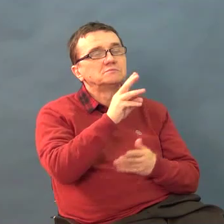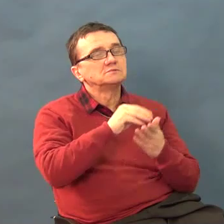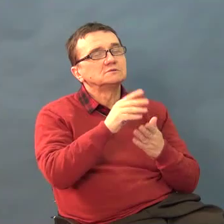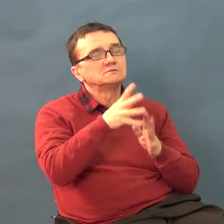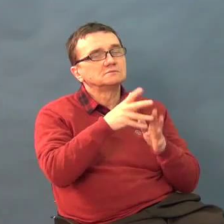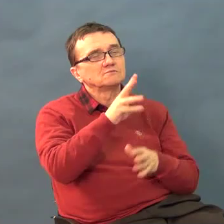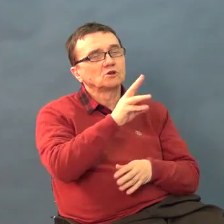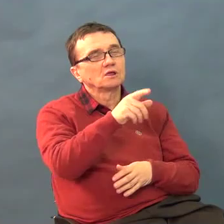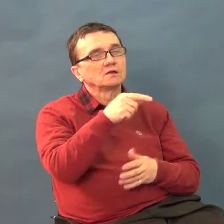Co tam jest napisane, zamigaj - we wtorek?